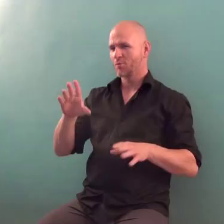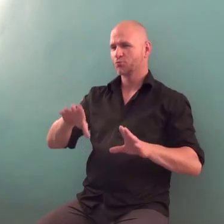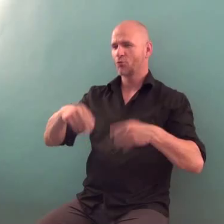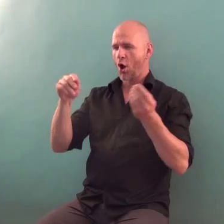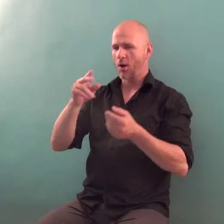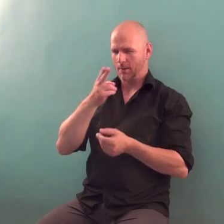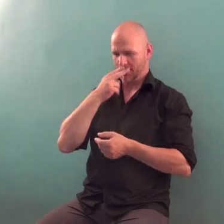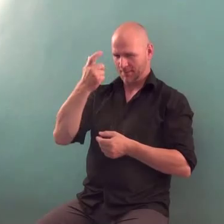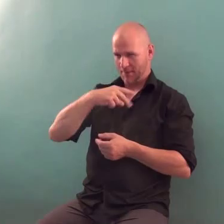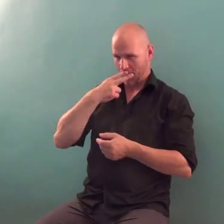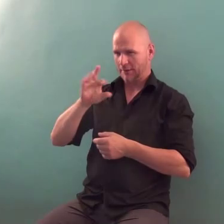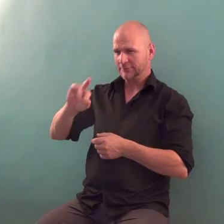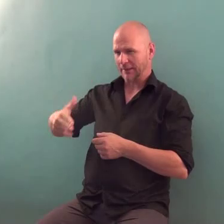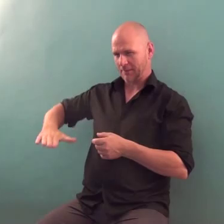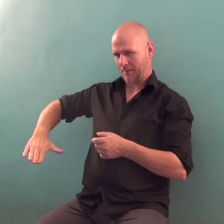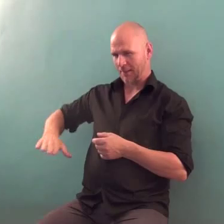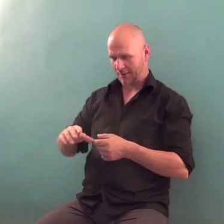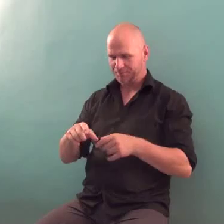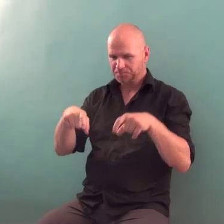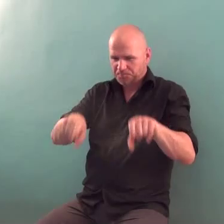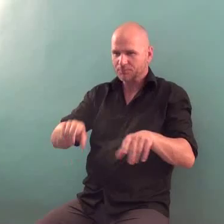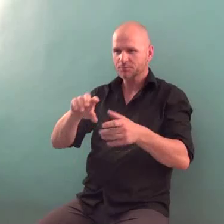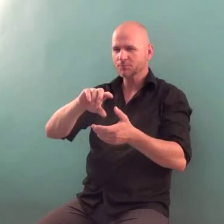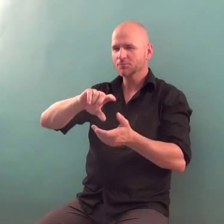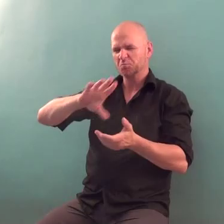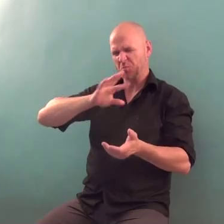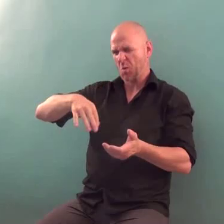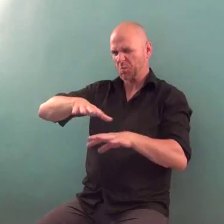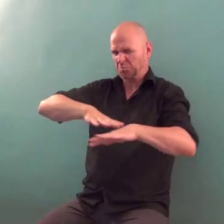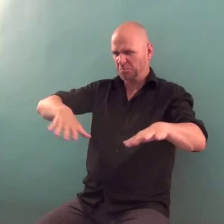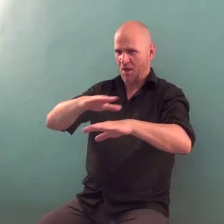Na początku Charlie Chaplin i jego mały syn siedzą w pomieszczeniu, chyba w kuchni.